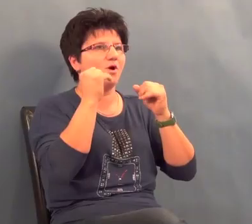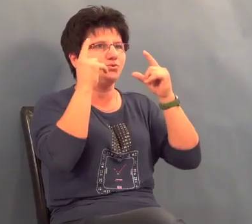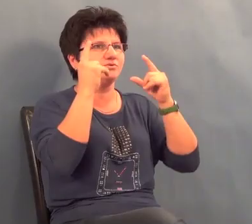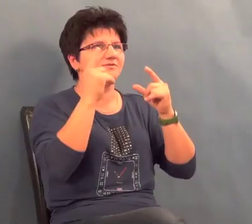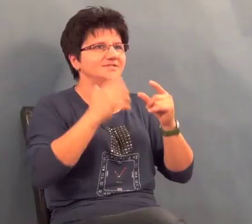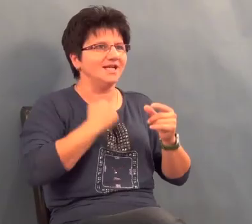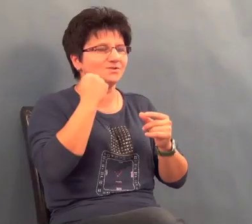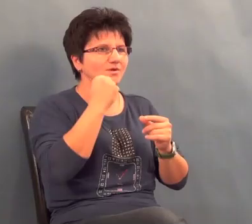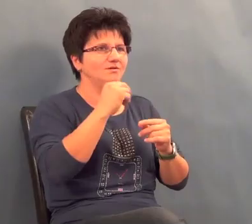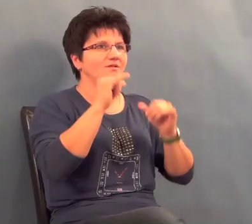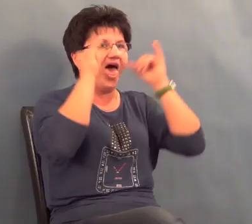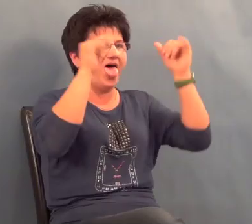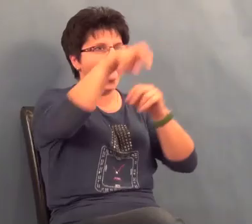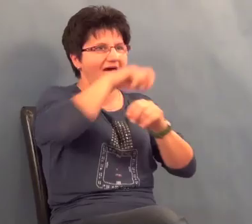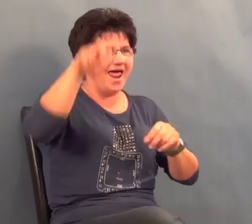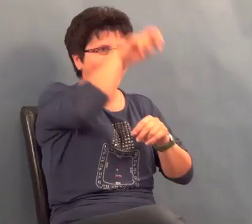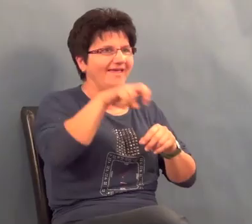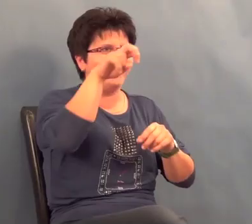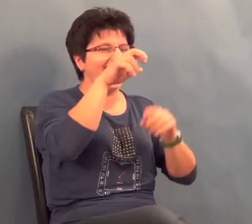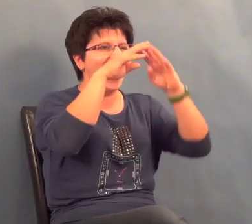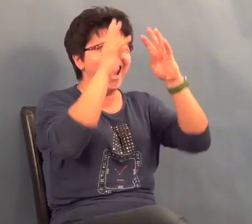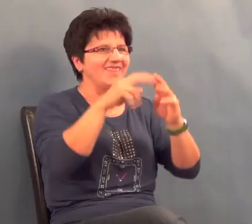Jest wystraszony i krzyczy, kręci się po klatce.